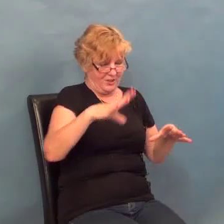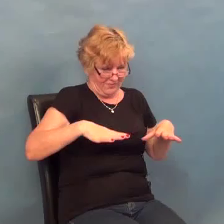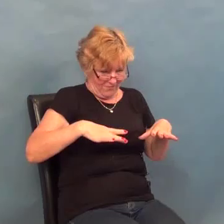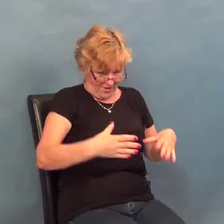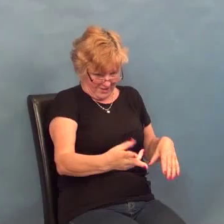Dwie godziny.